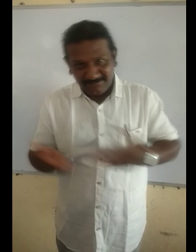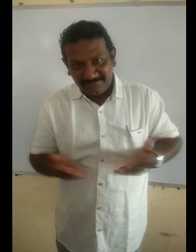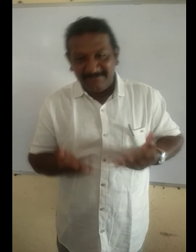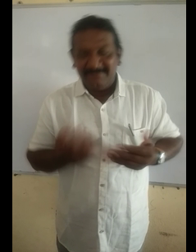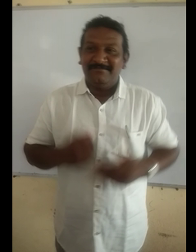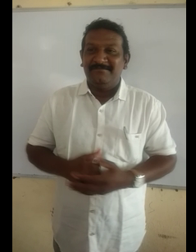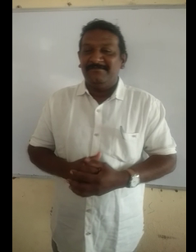you are welcome